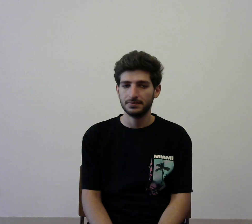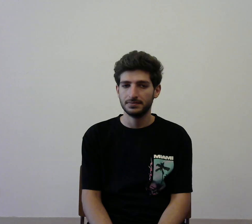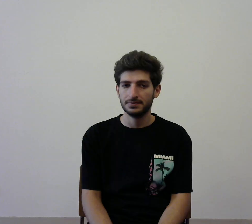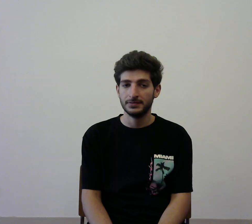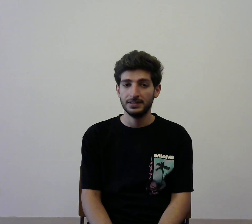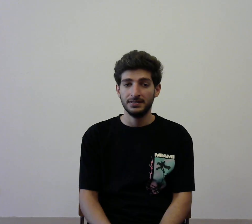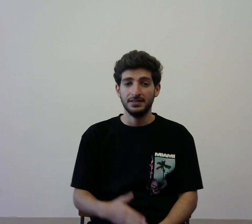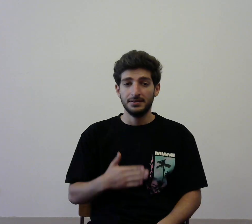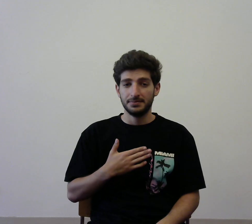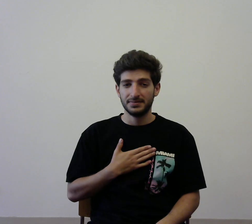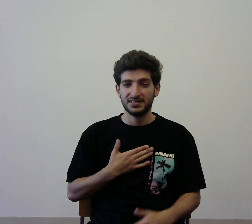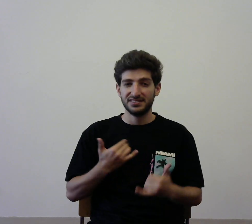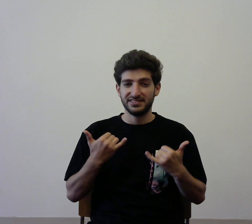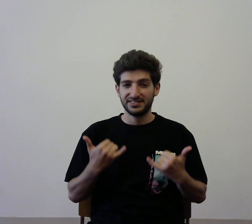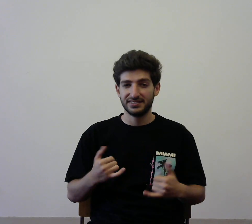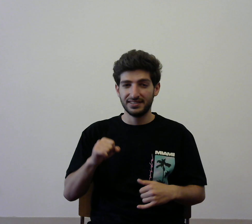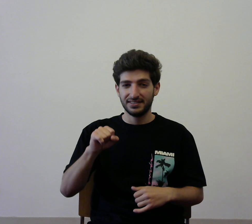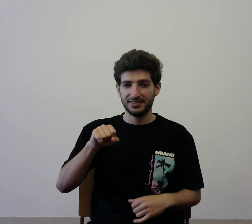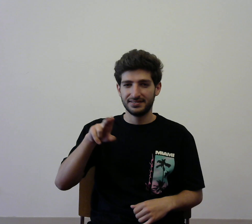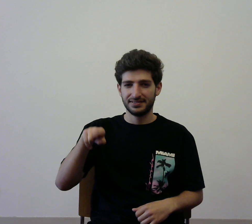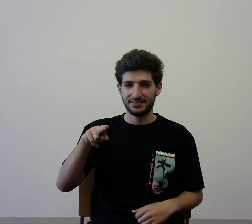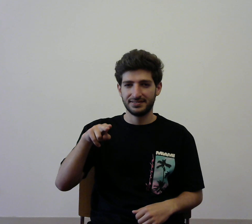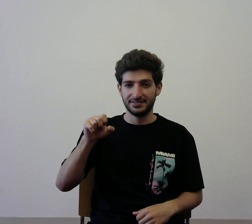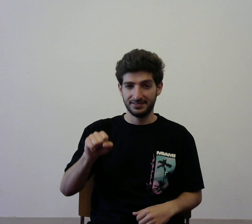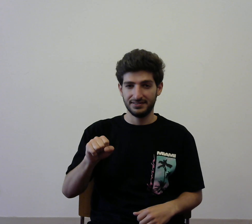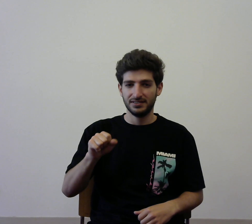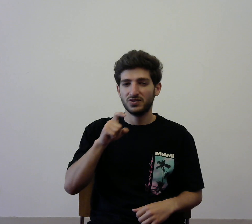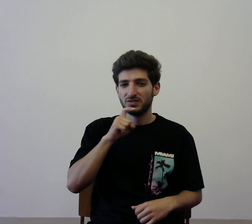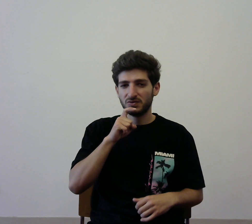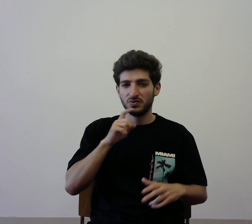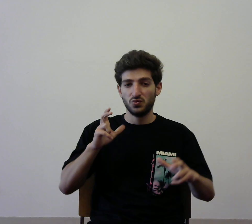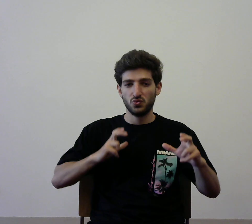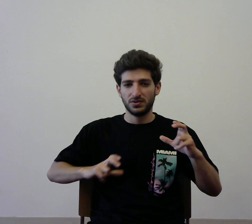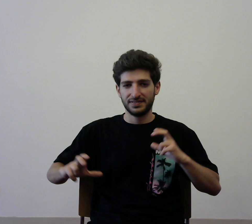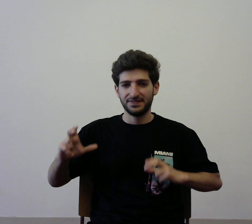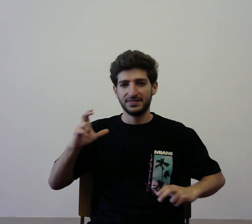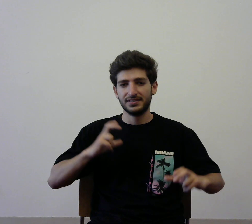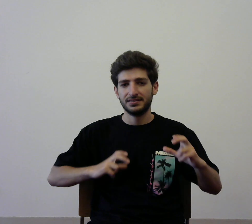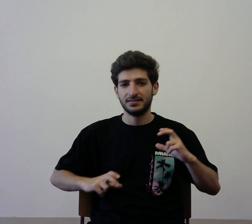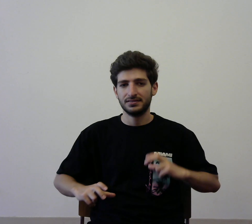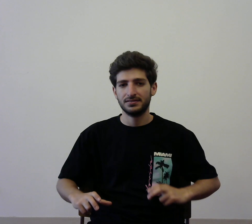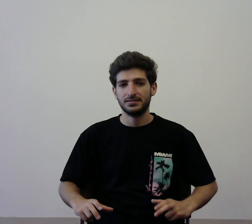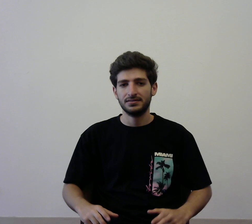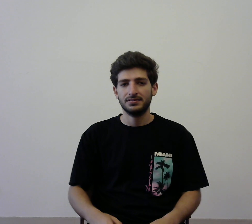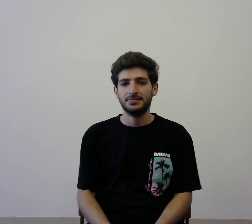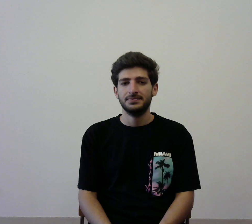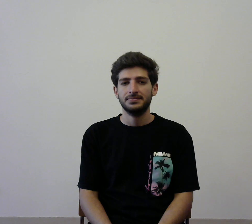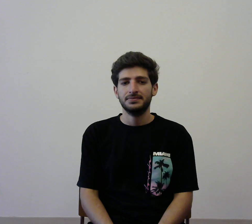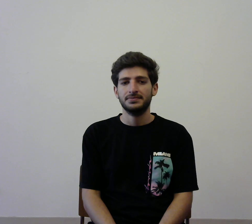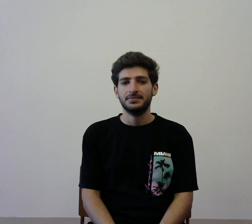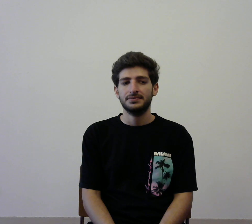Mən indi ADA universitetindəyəm